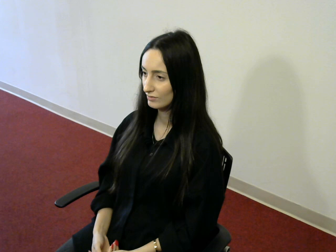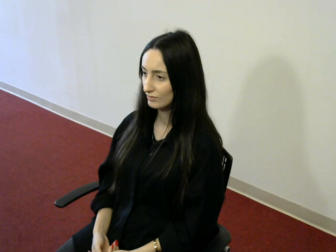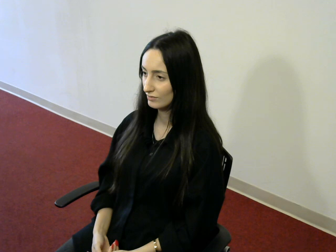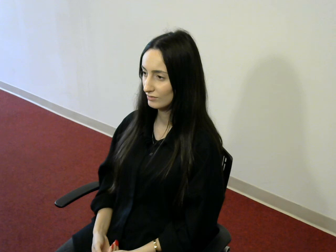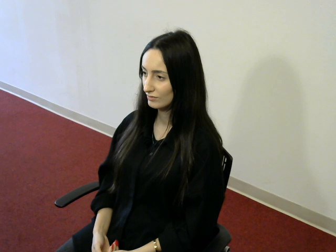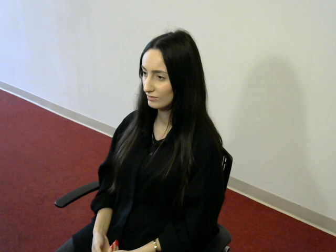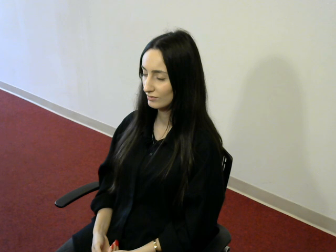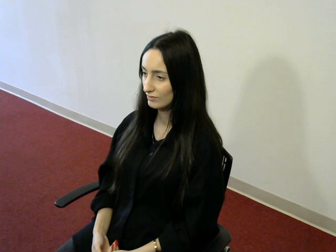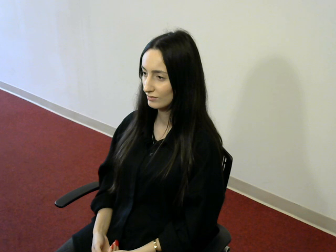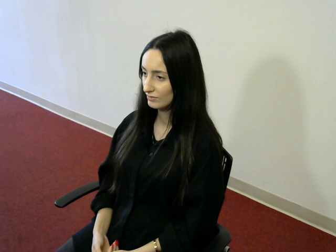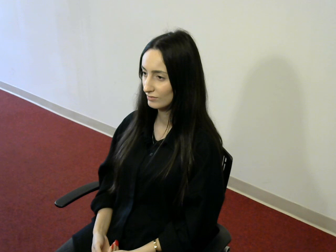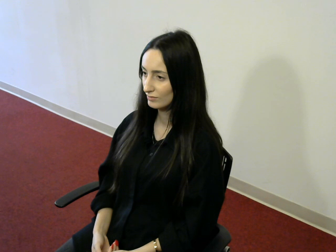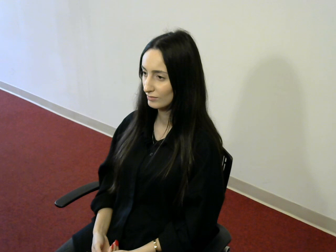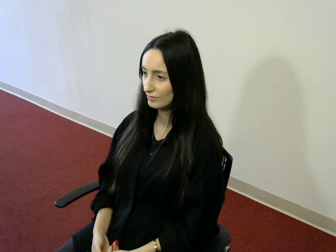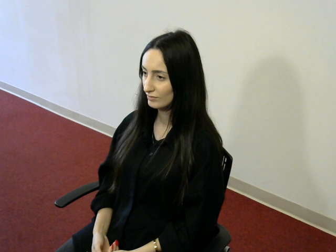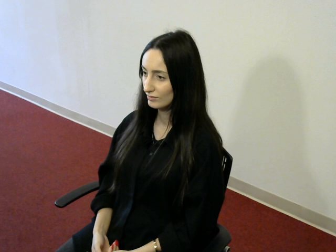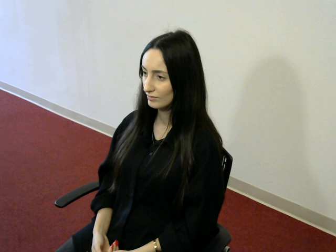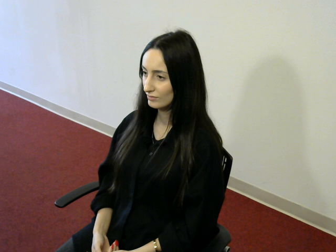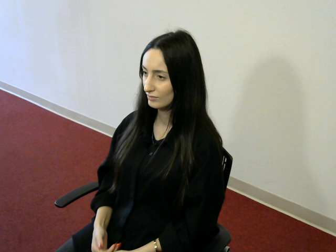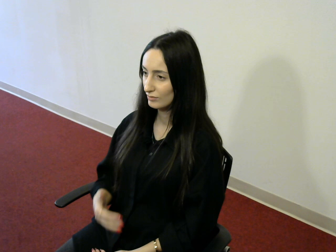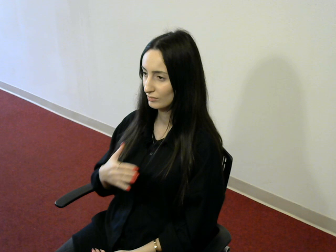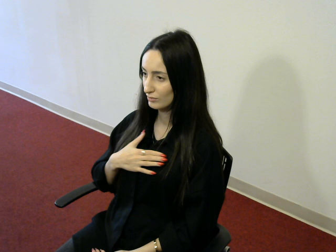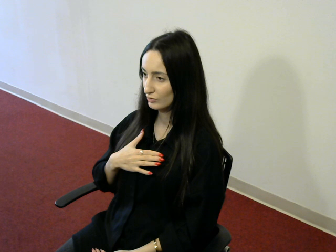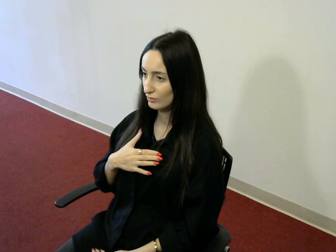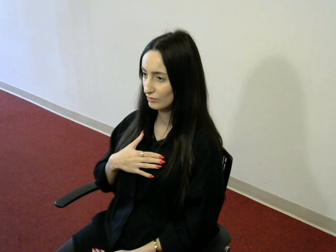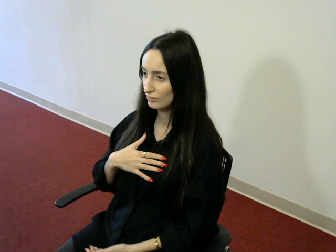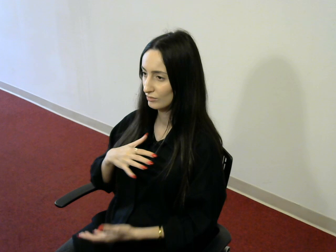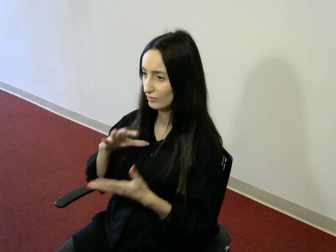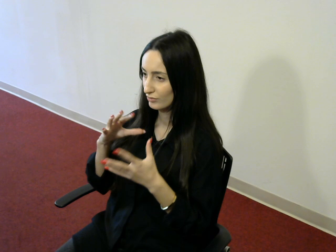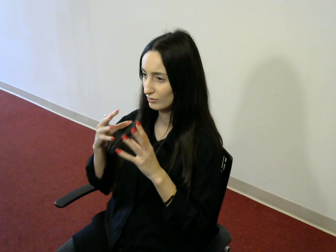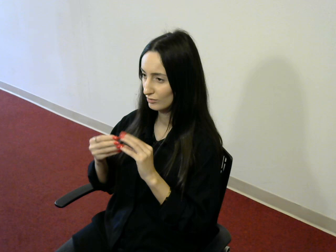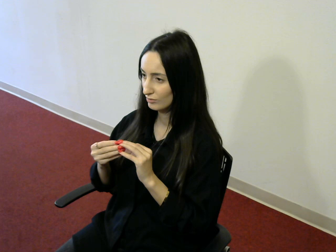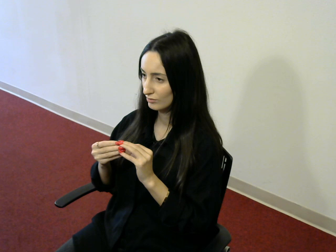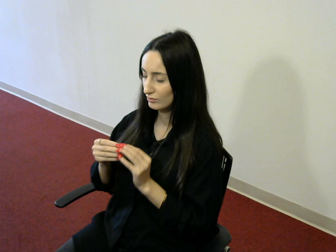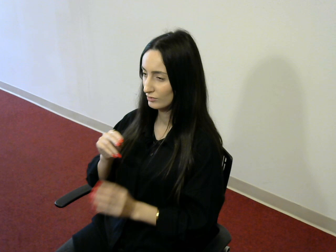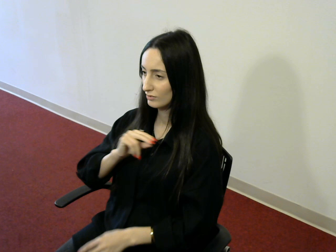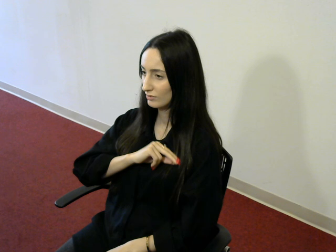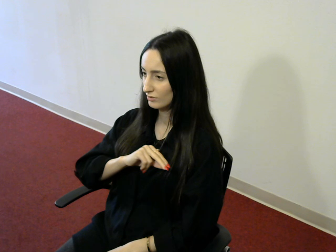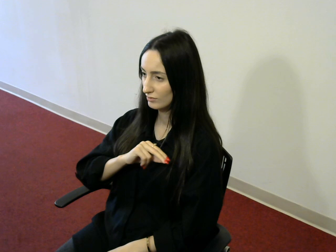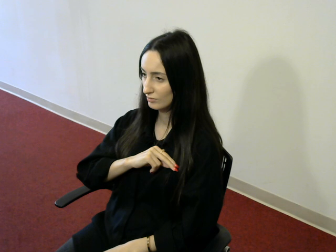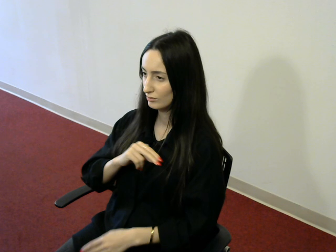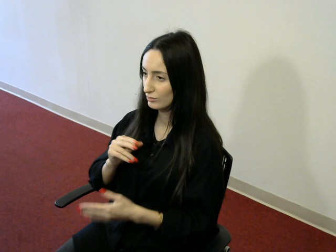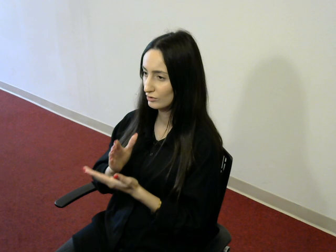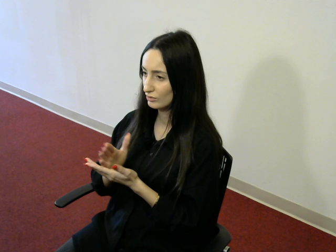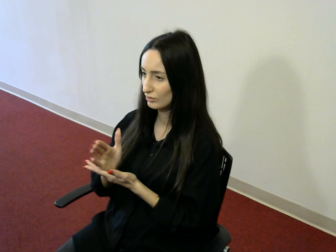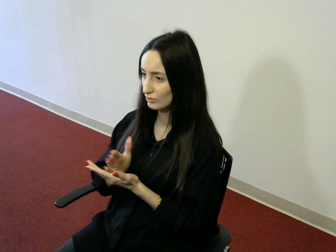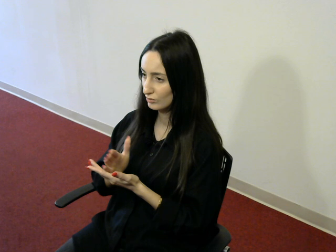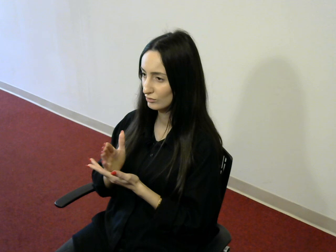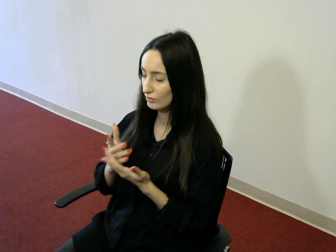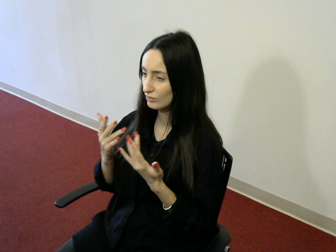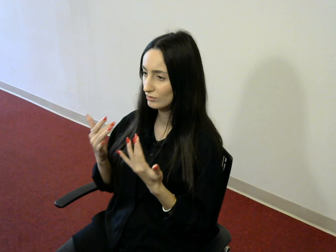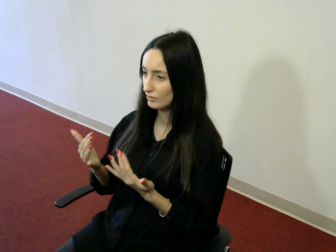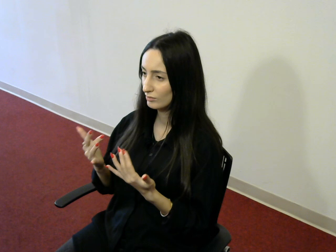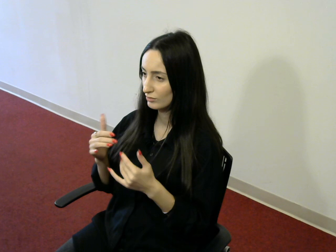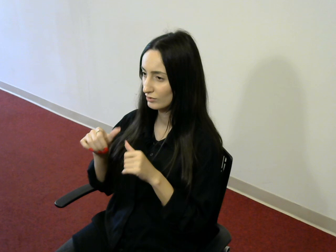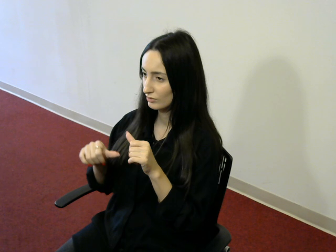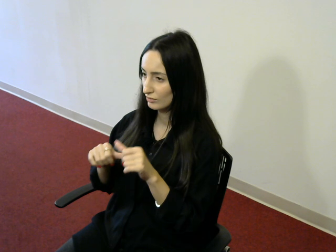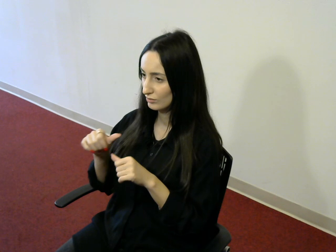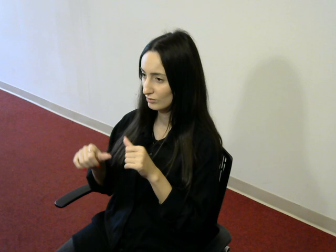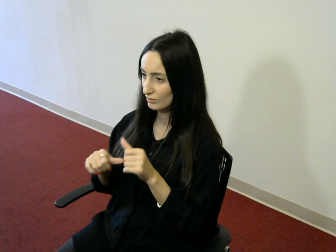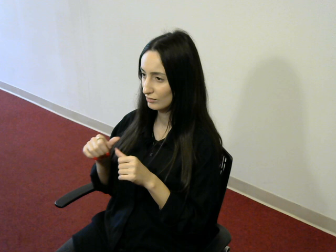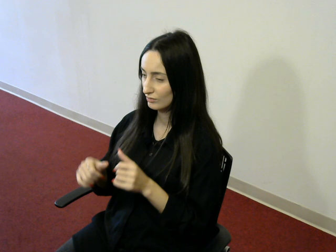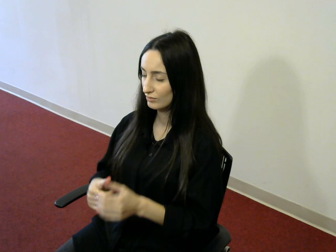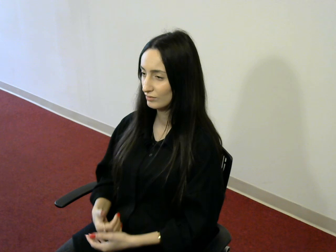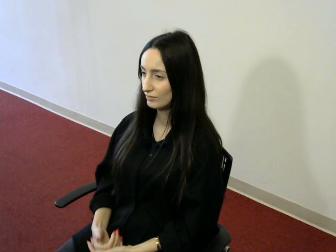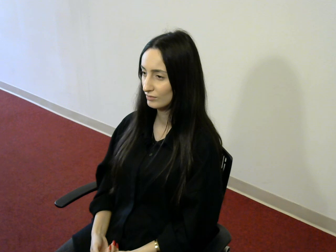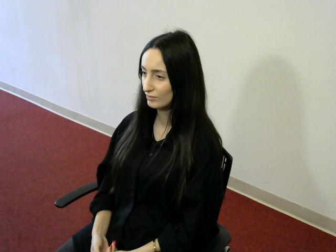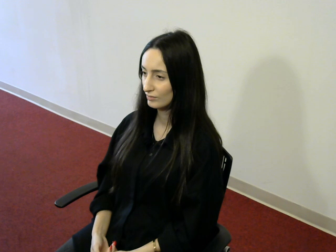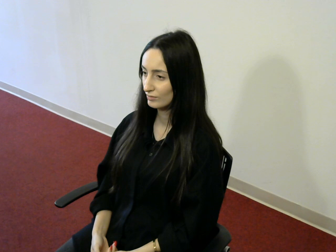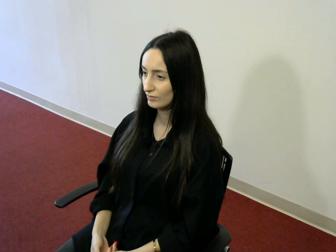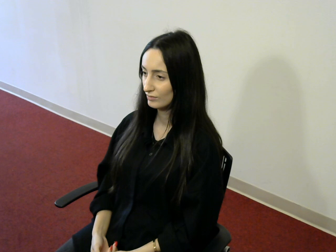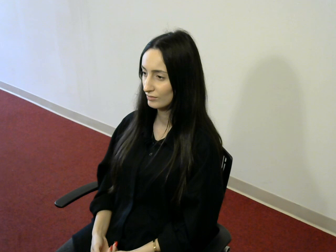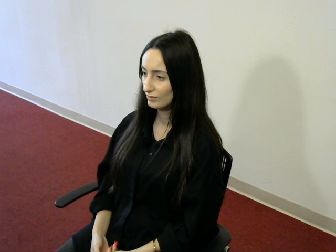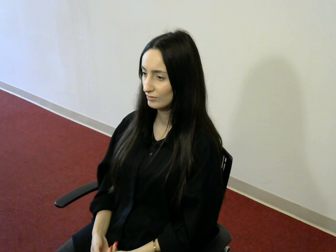Mənim ümumi iş stajım neçə ildir?